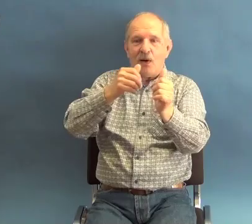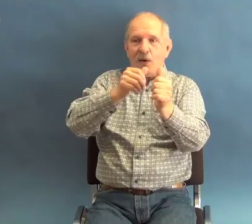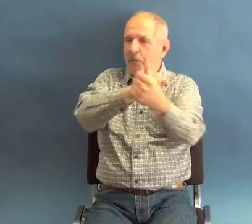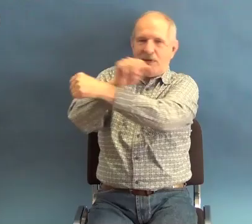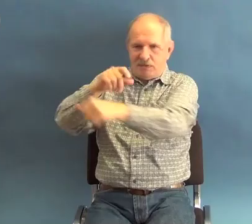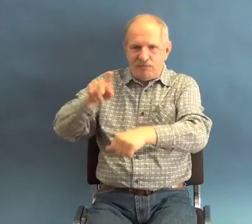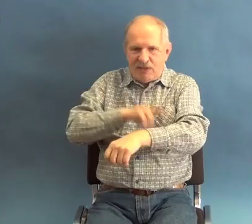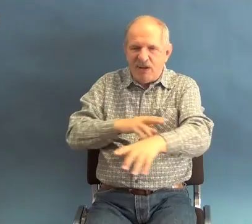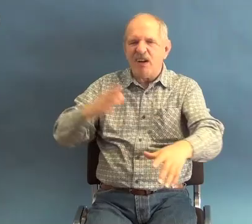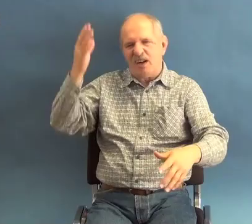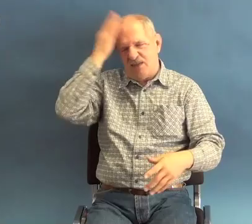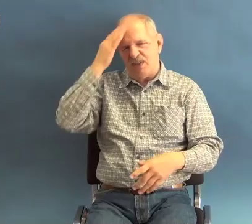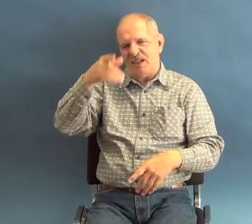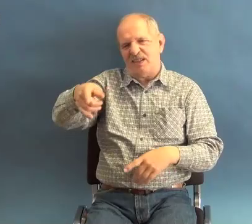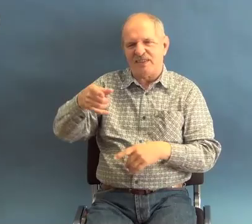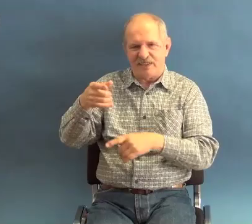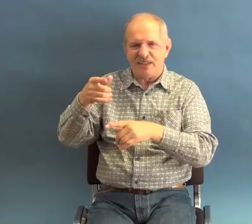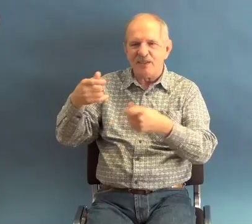Policjant już rozumie, że byli w zmowie.